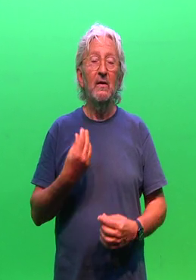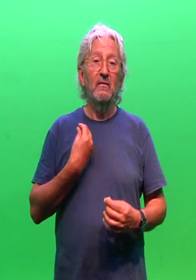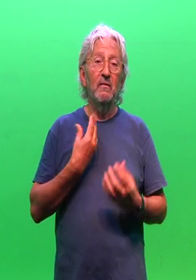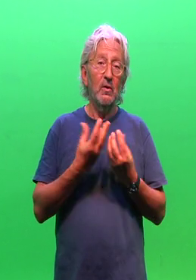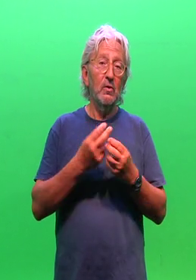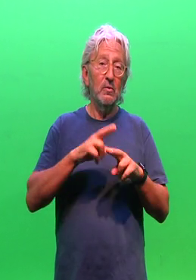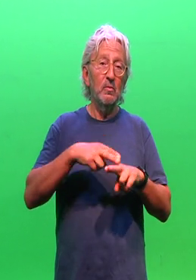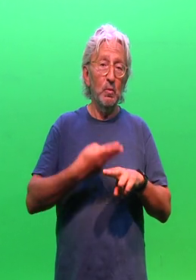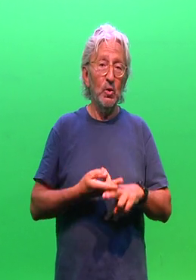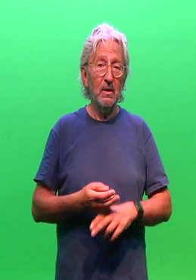Visc amb la meva dona.